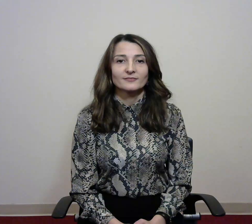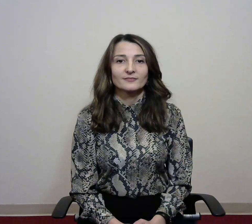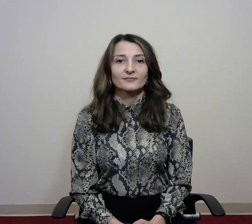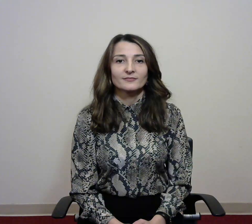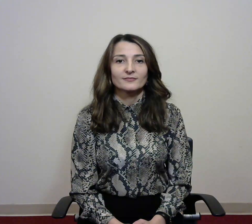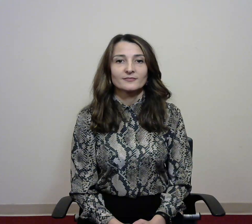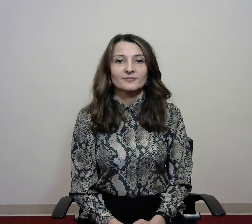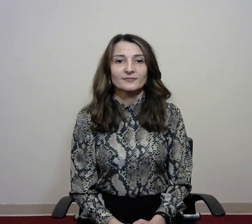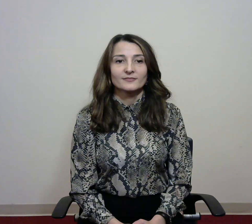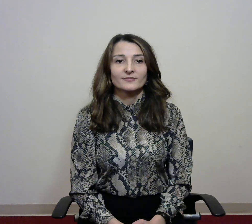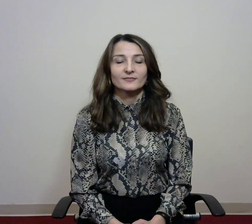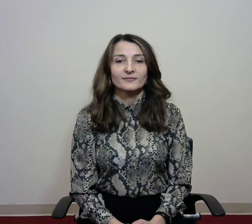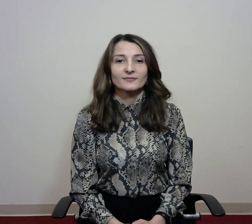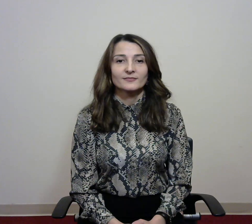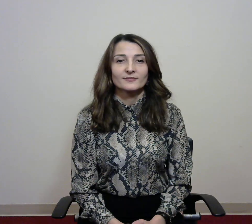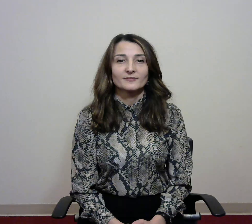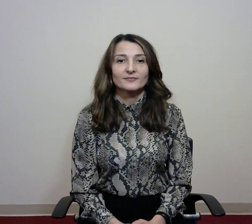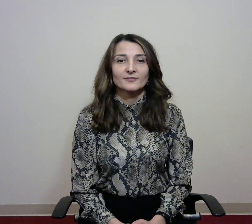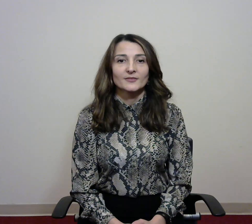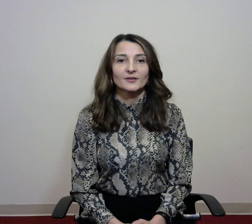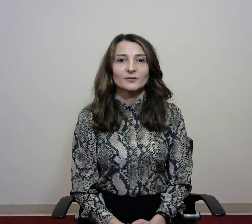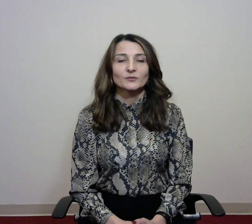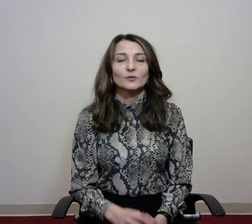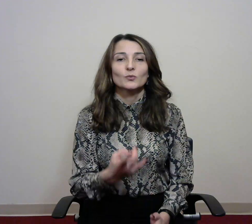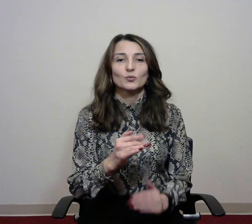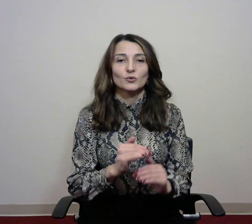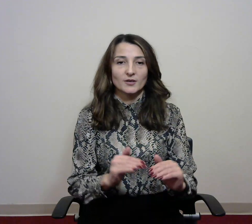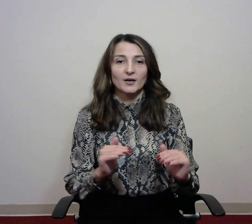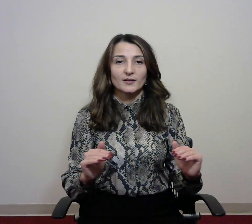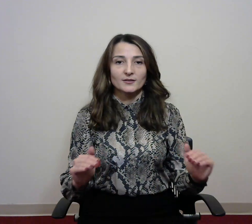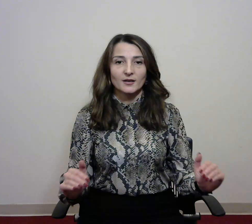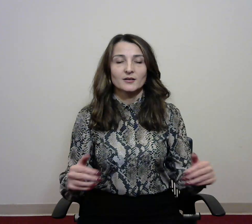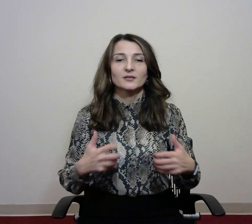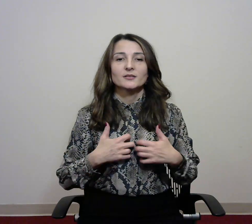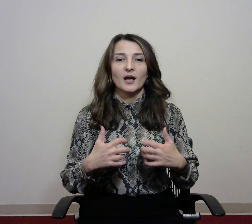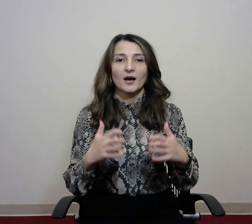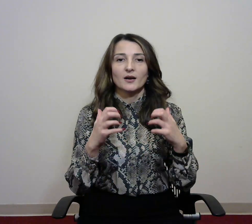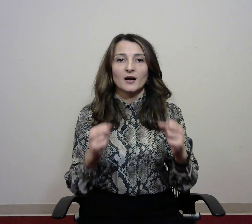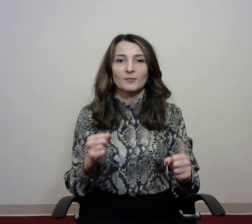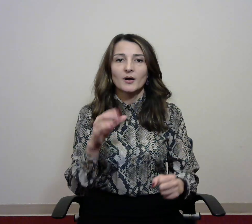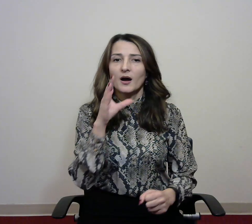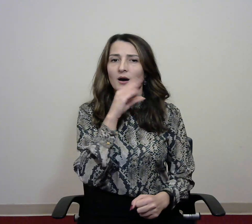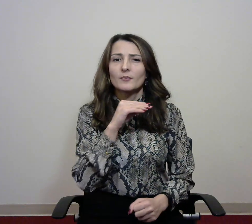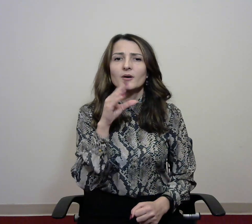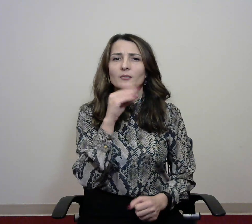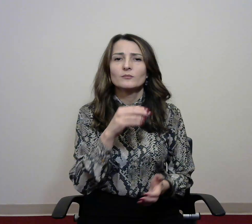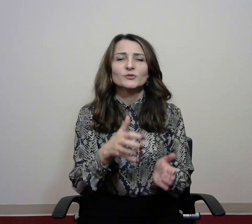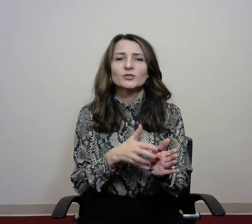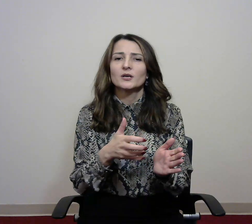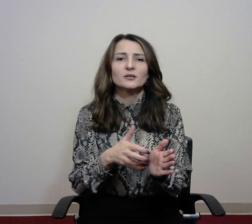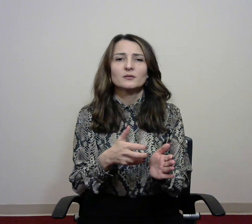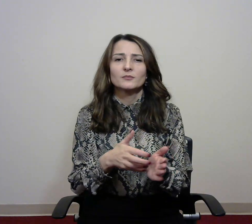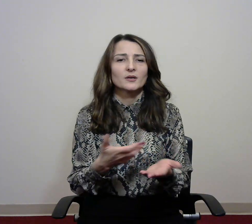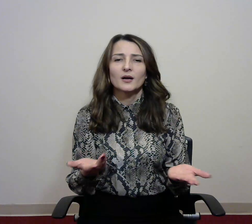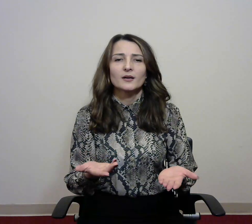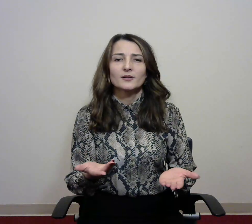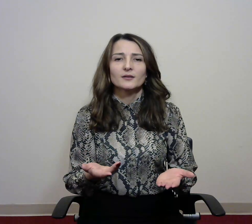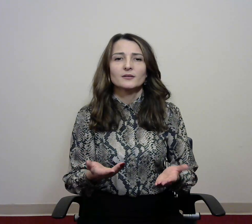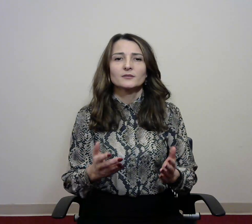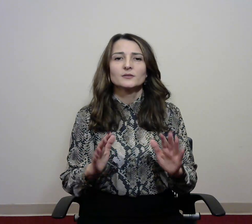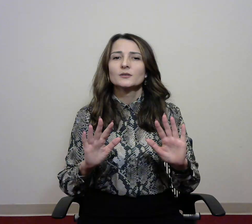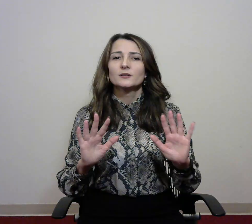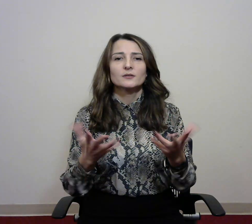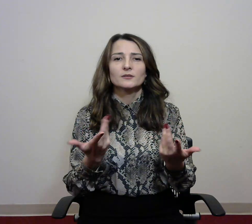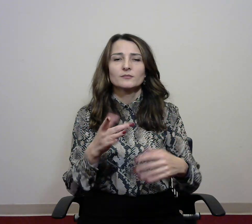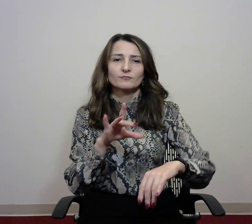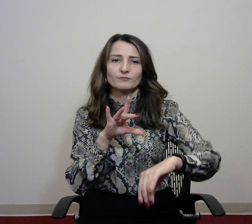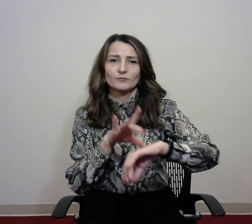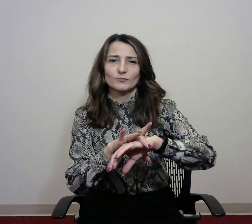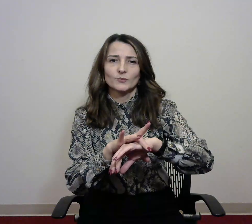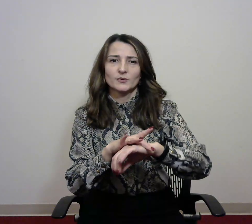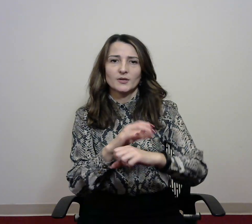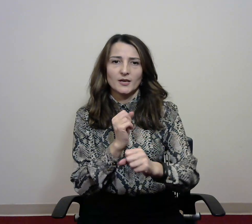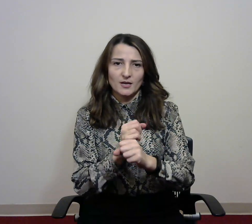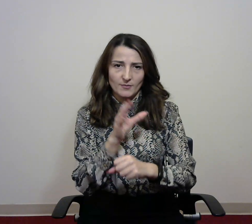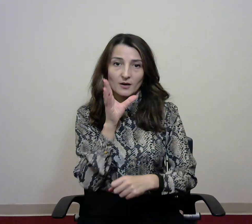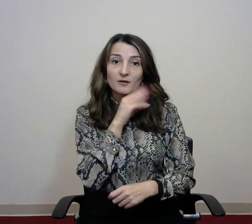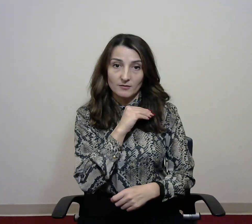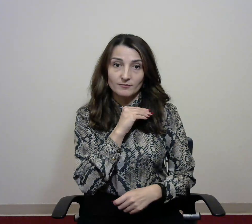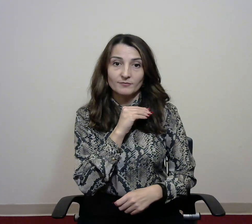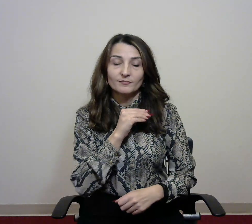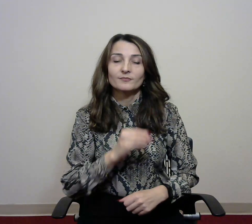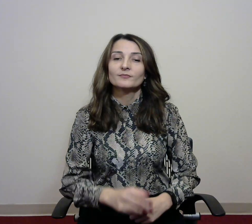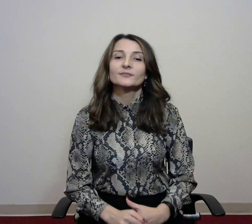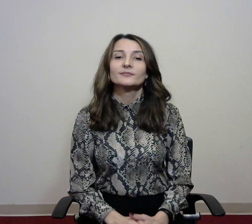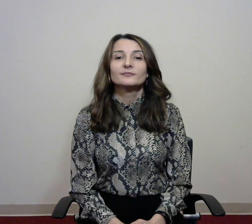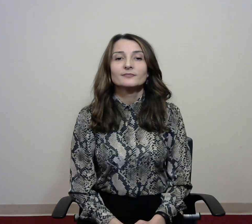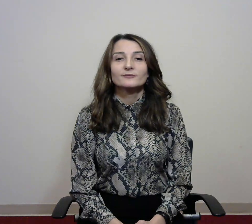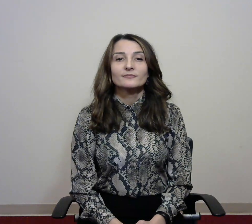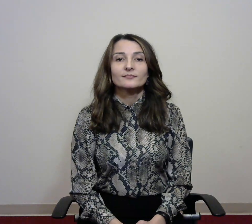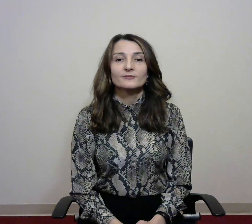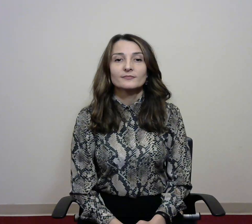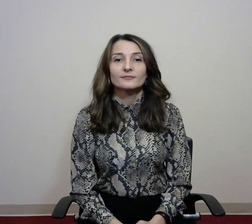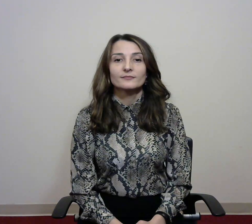Uşaqların sağlamlıq imkanlarının məhdudluğu hansı hallarda müəyyən edilir?